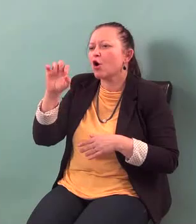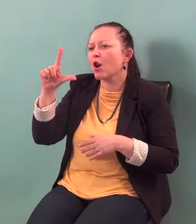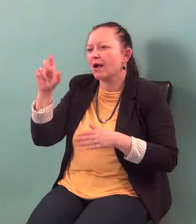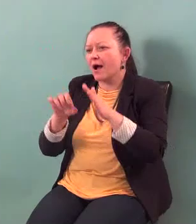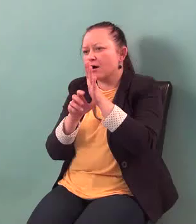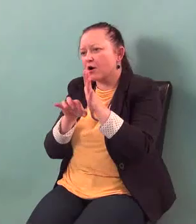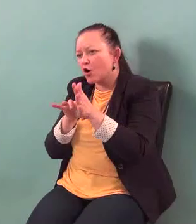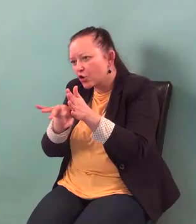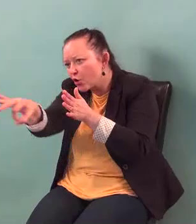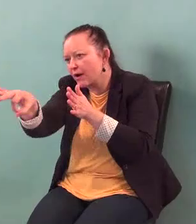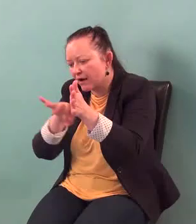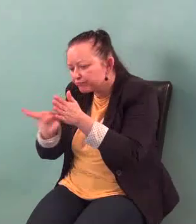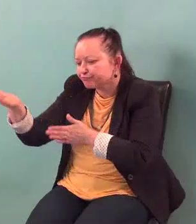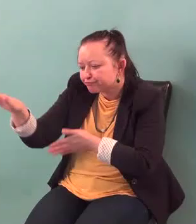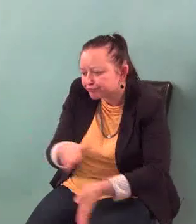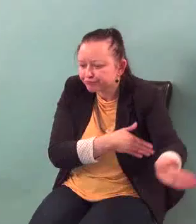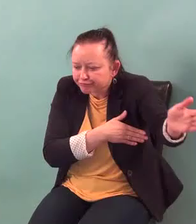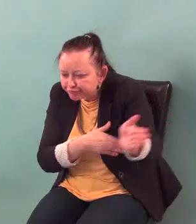Jeździć na rolkach.